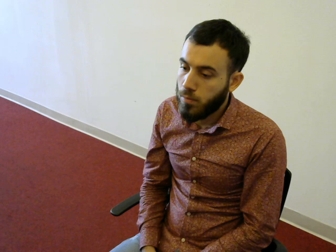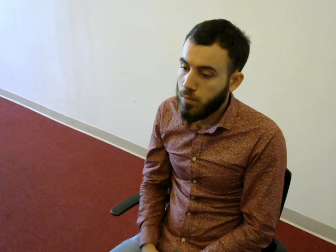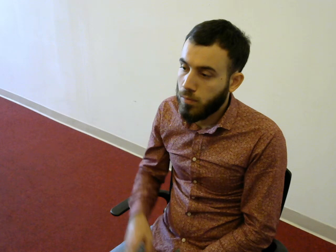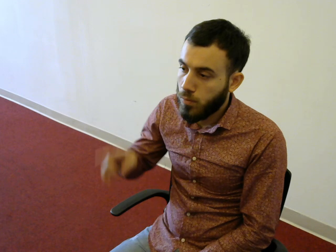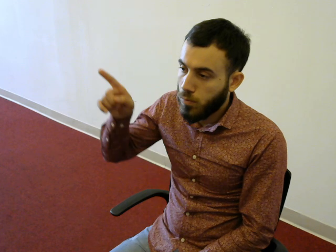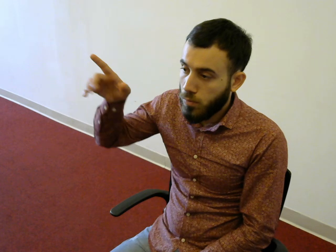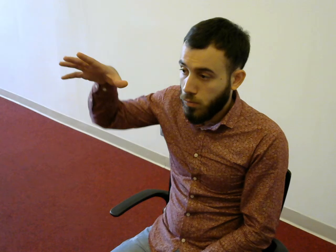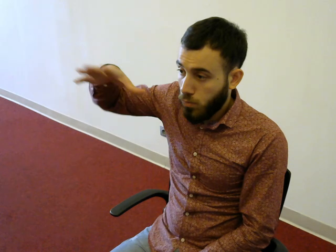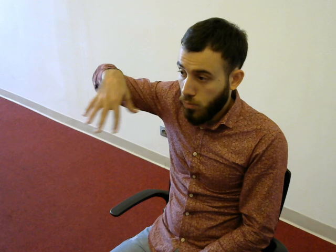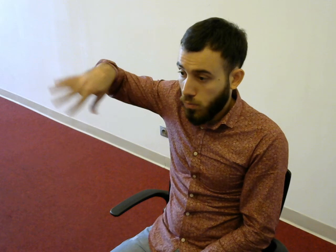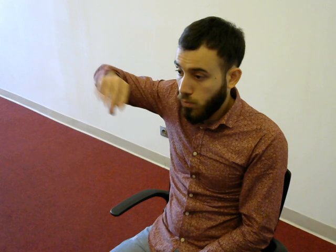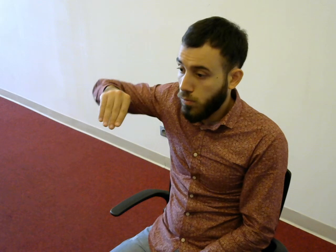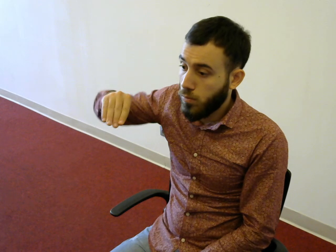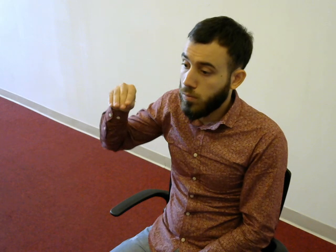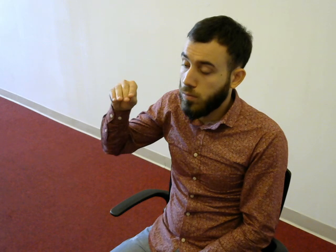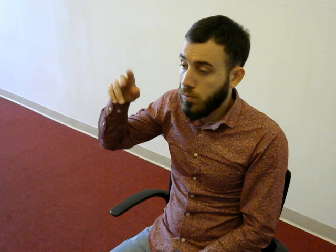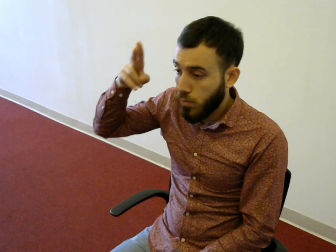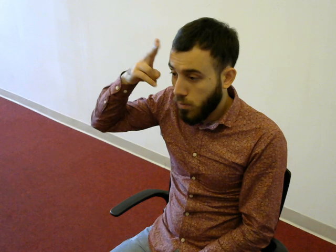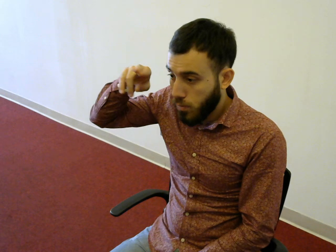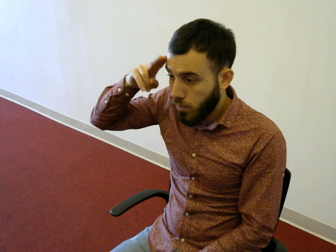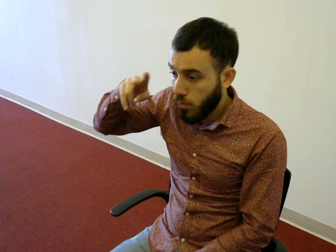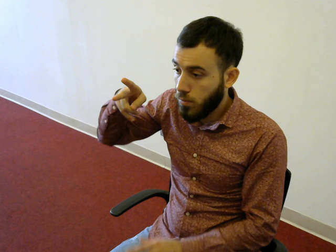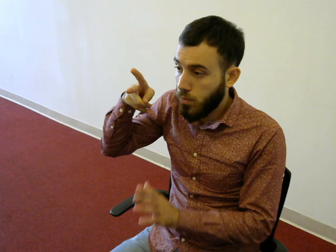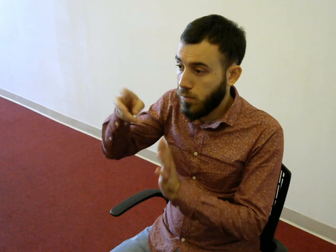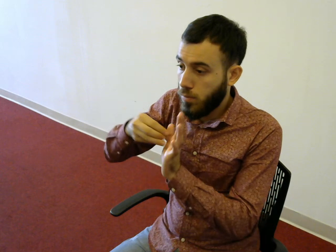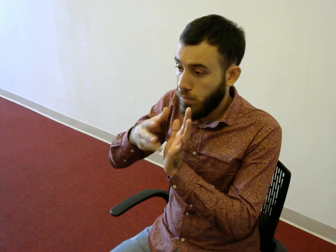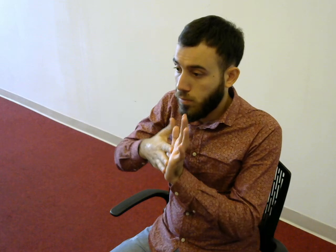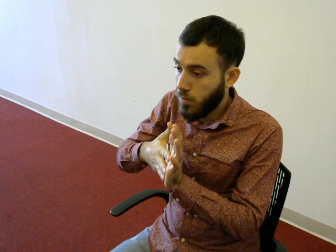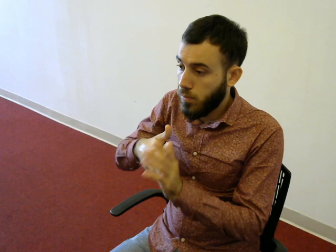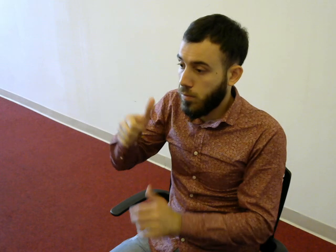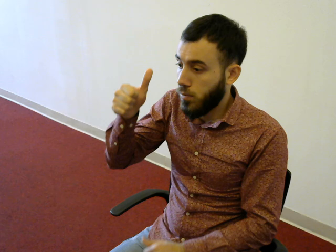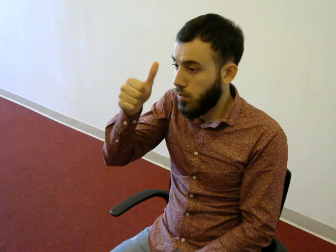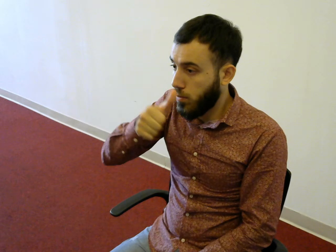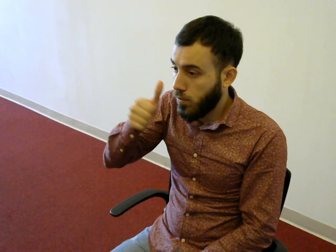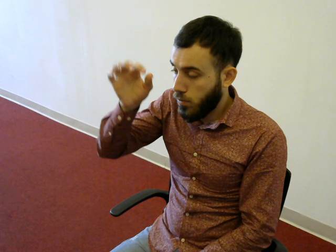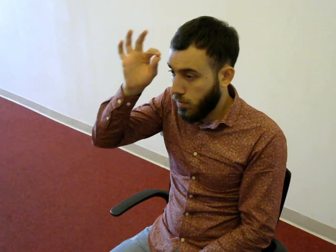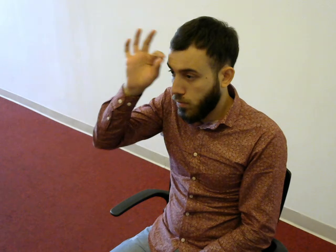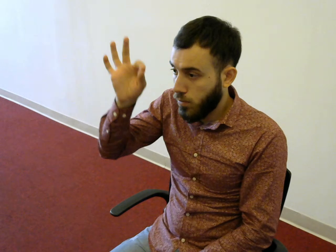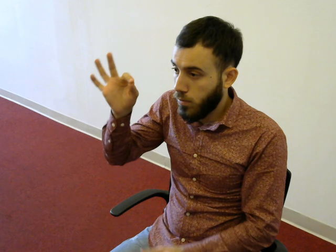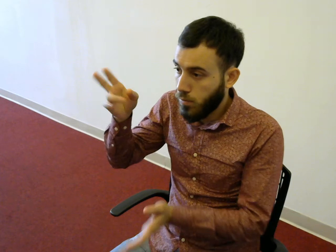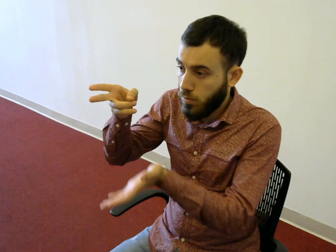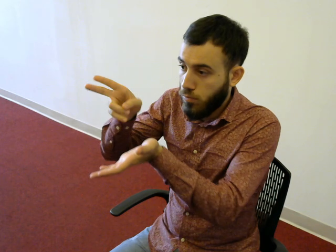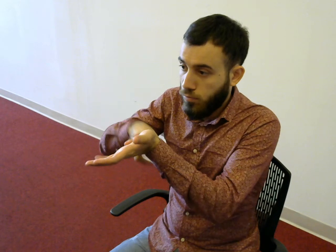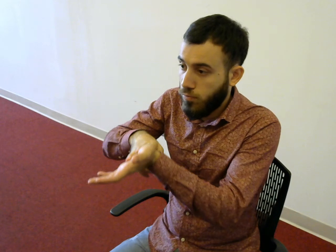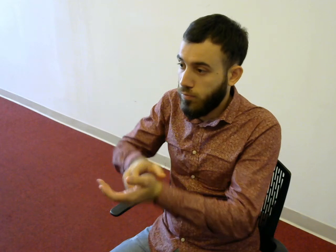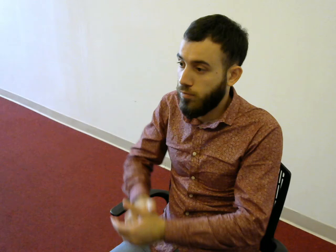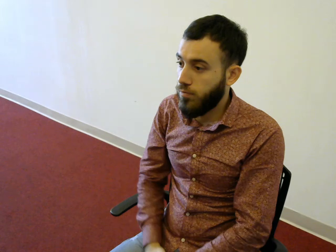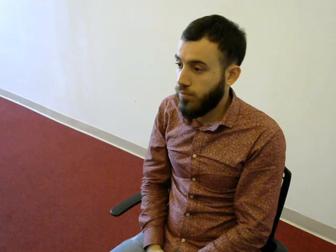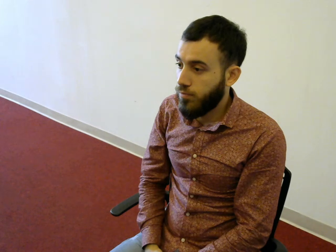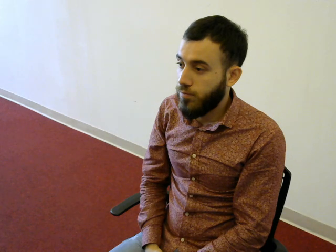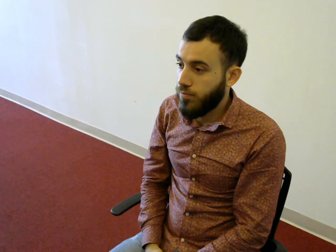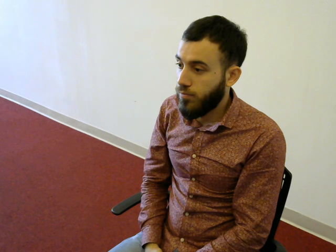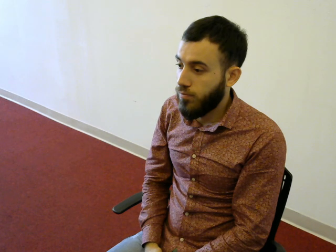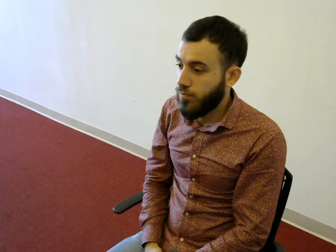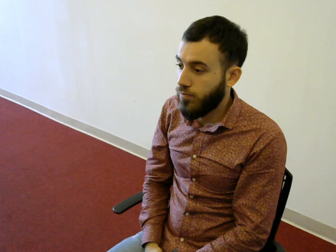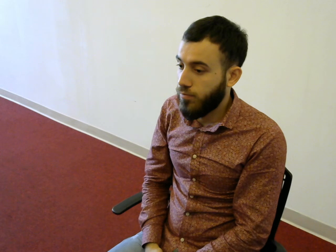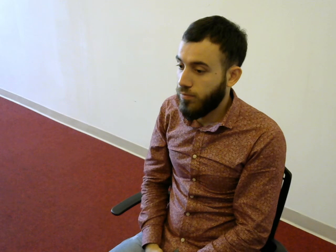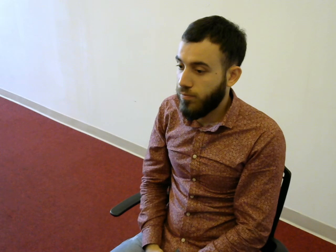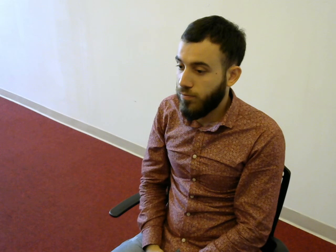Onların əmisi 2019-cu ildə Almaniyaya köçüb